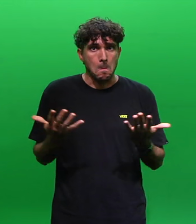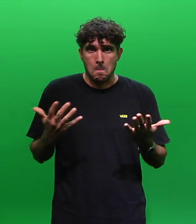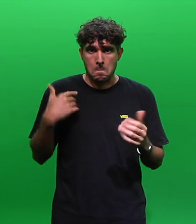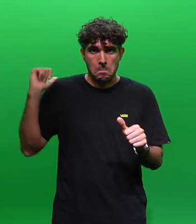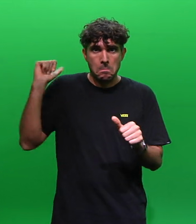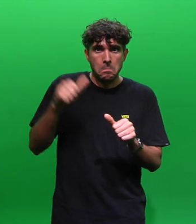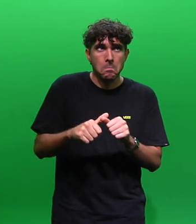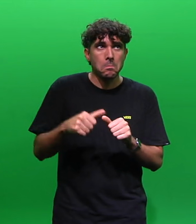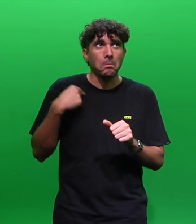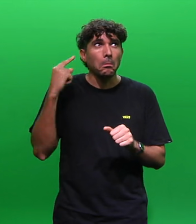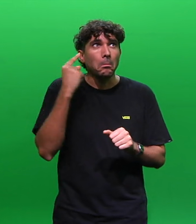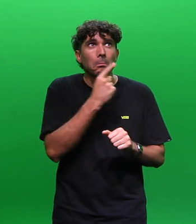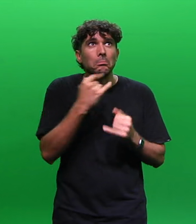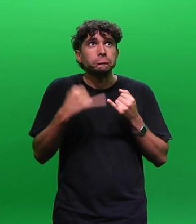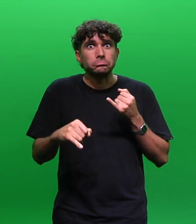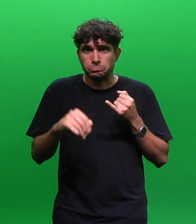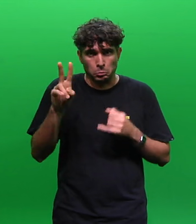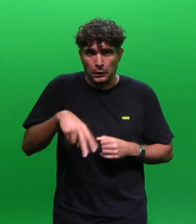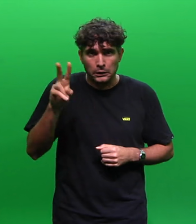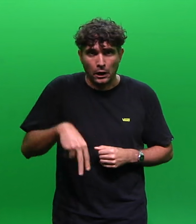No ho sé, fins ara no he tingut mai cap fisura al timpà de cap de les dues orelles.